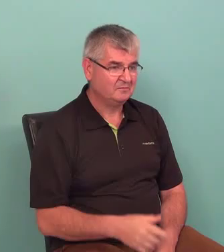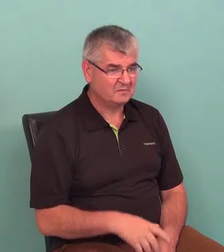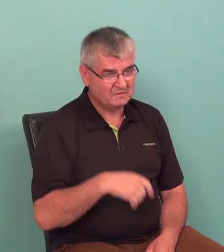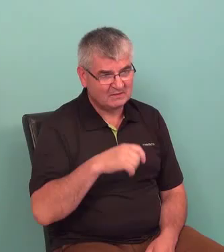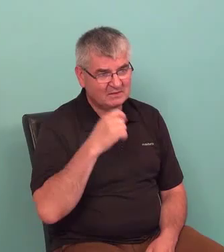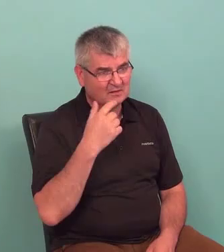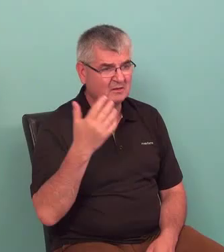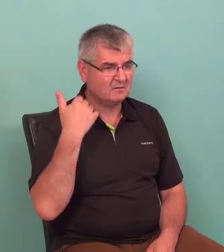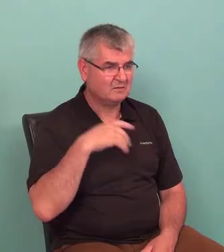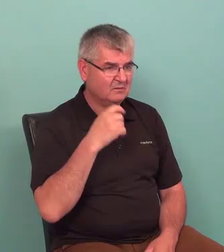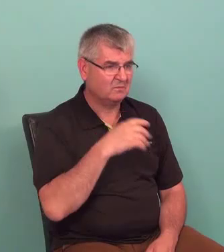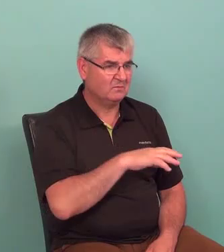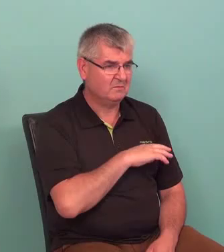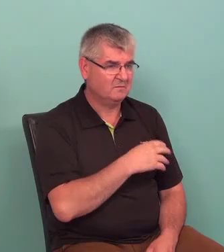Mój dziadek umarł dawno temu.